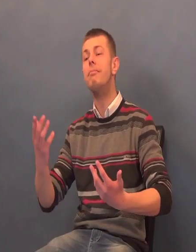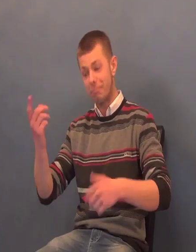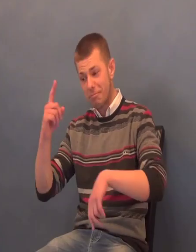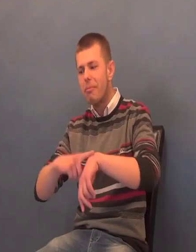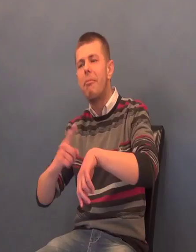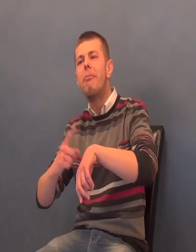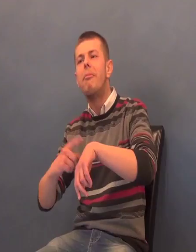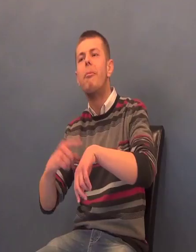O której godzinie?